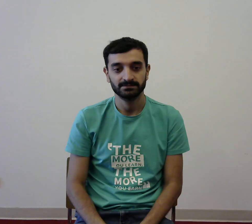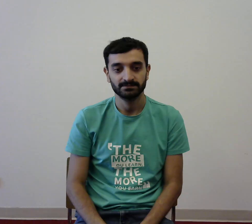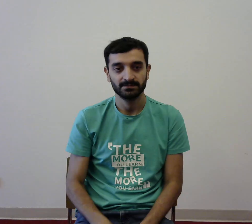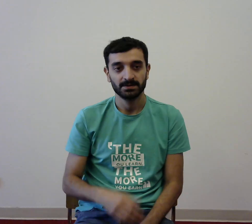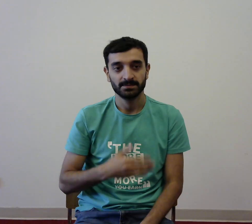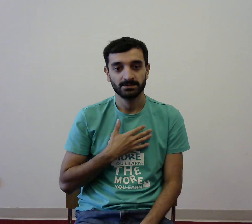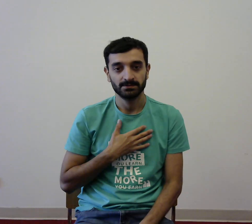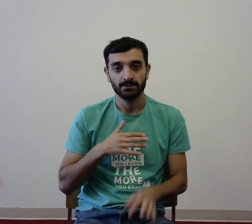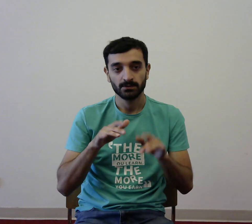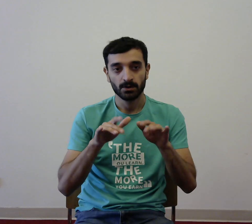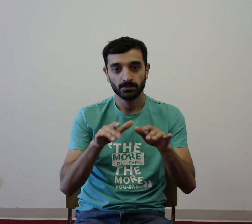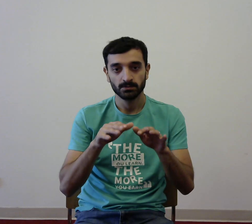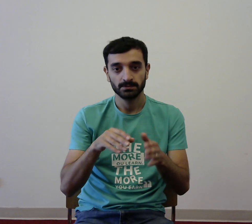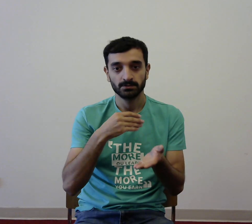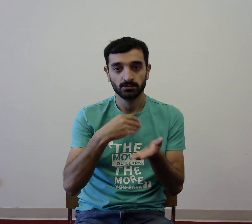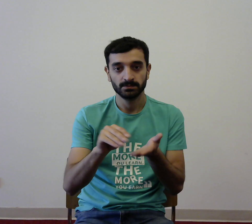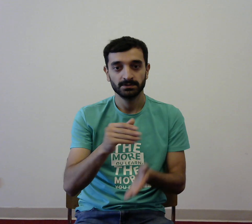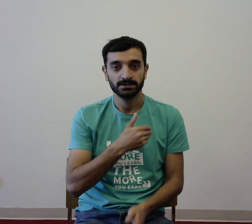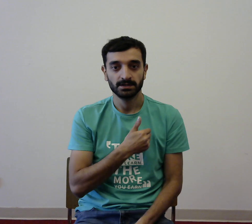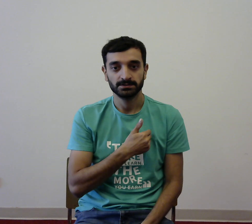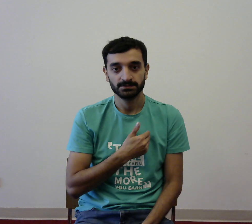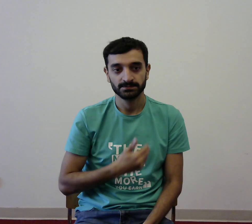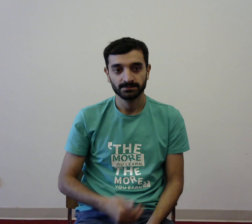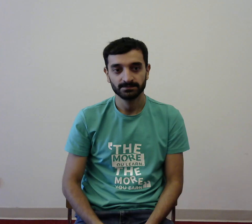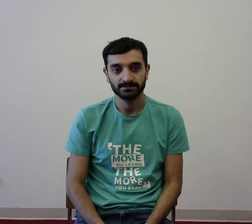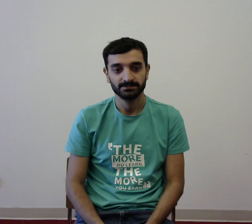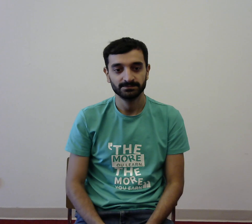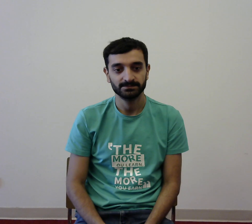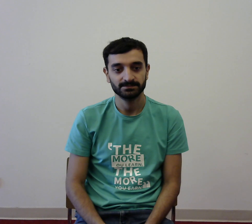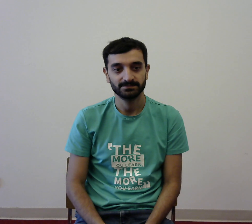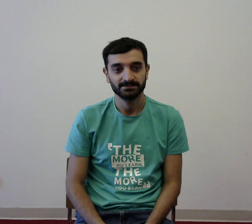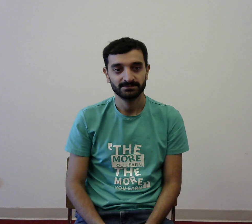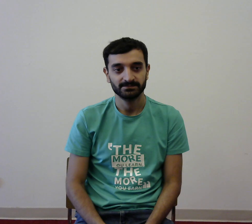Mən kompüter almaq istəyirəm